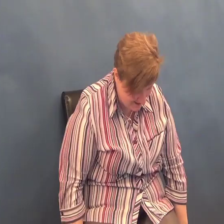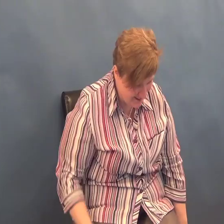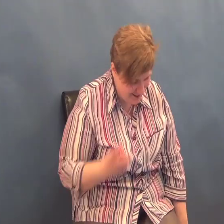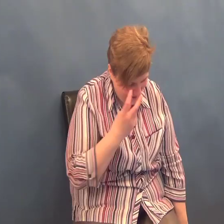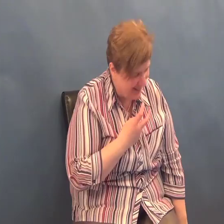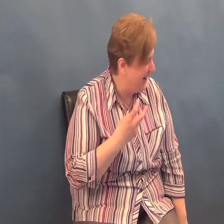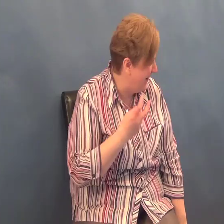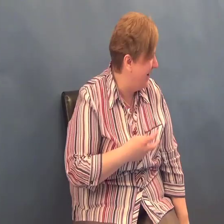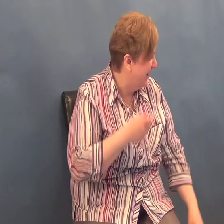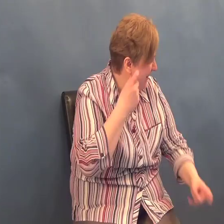Ciekawy pomysł.